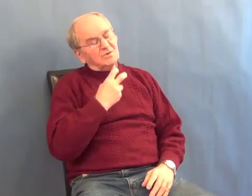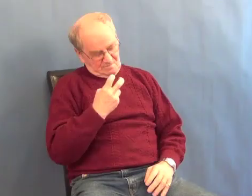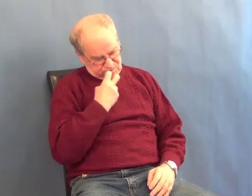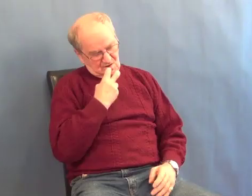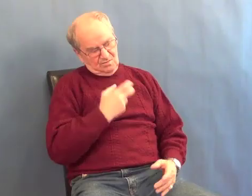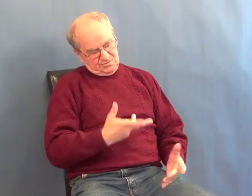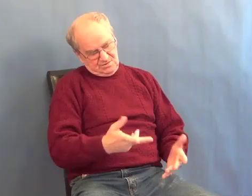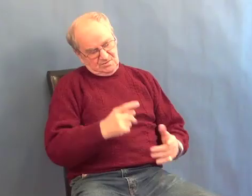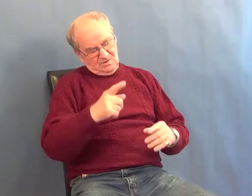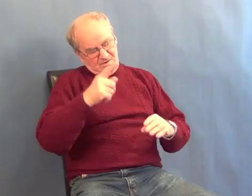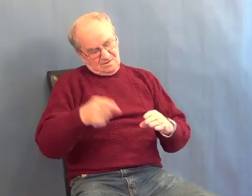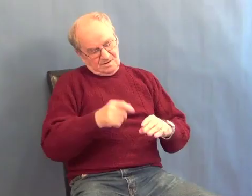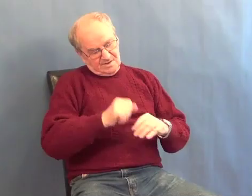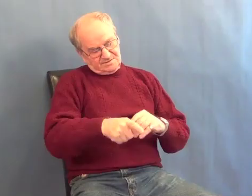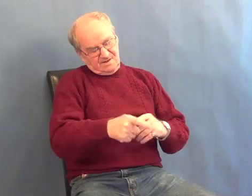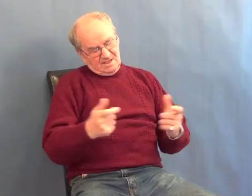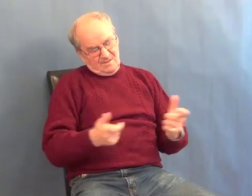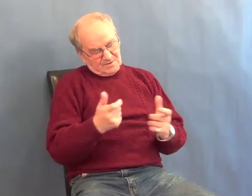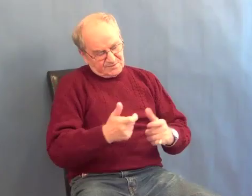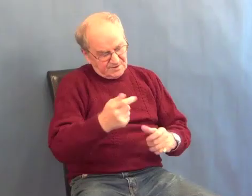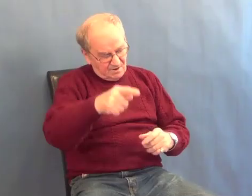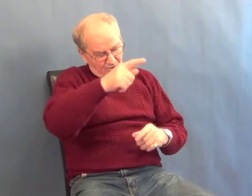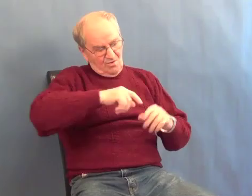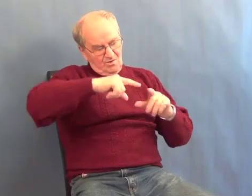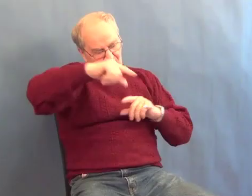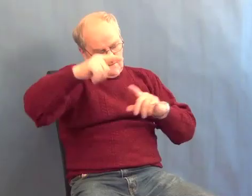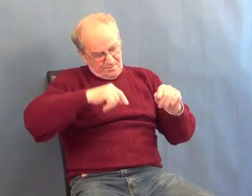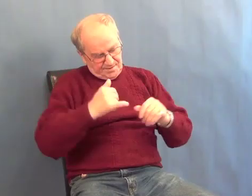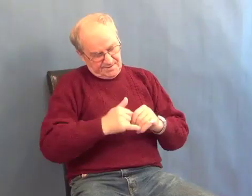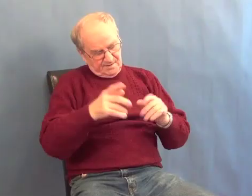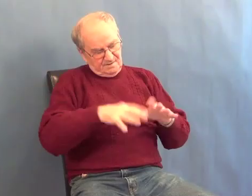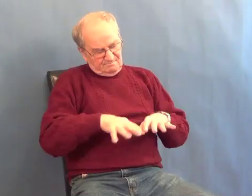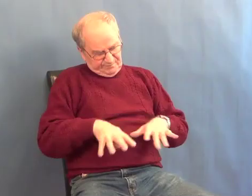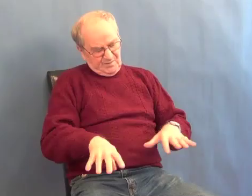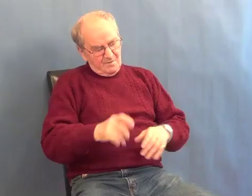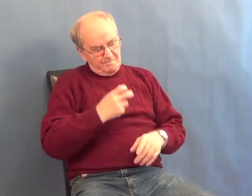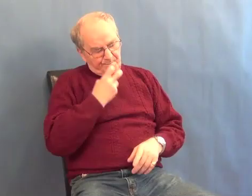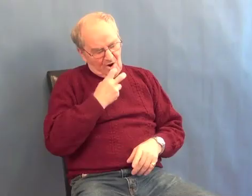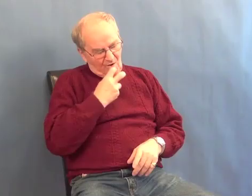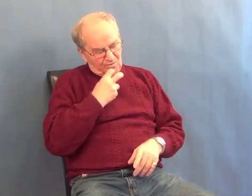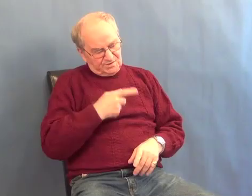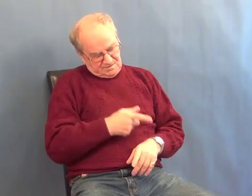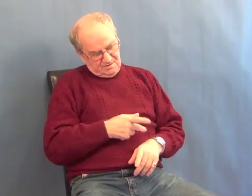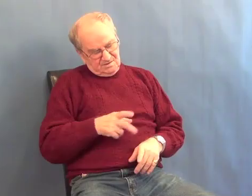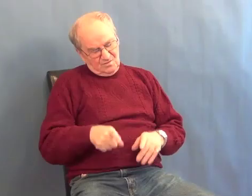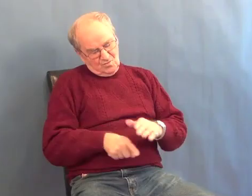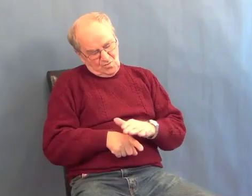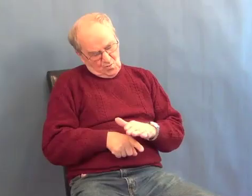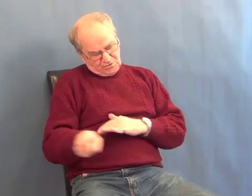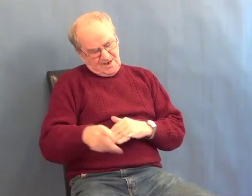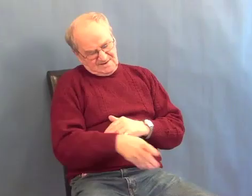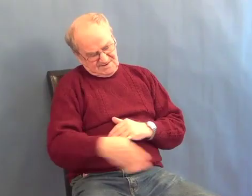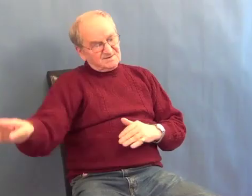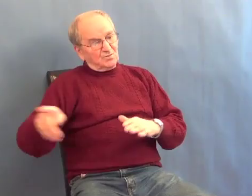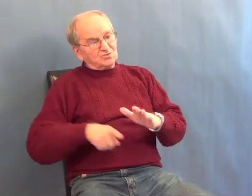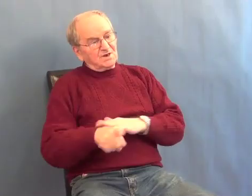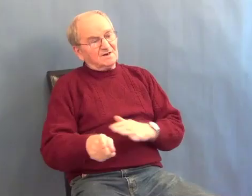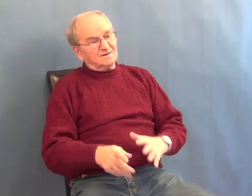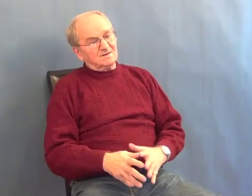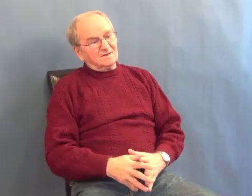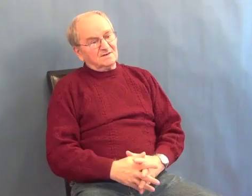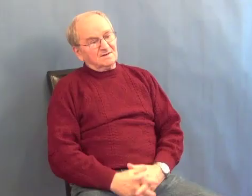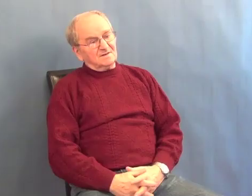Tak, jest prąd, widać gwiazdkę i oznaczenie prądu, więc trzeba uciekać na prawo.